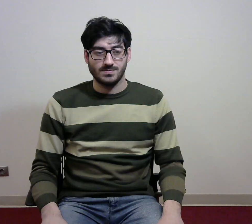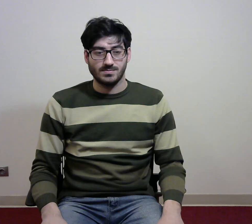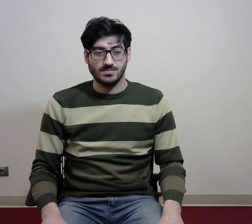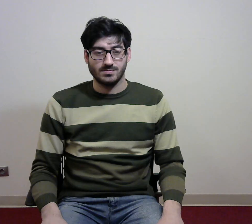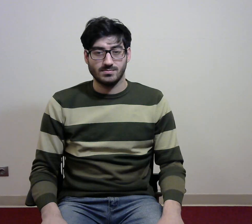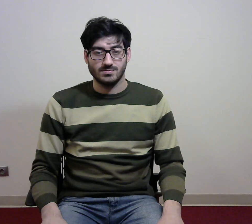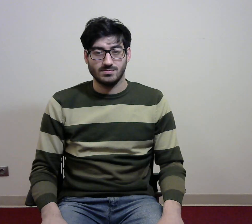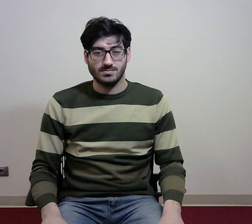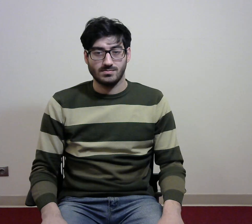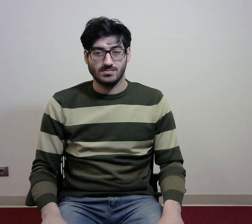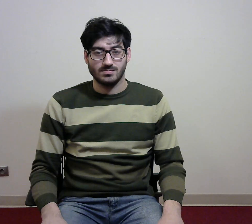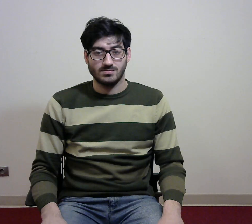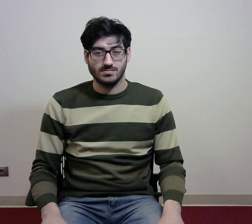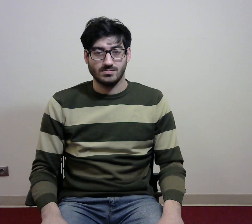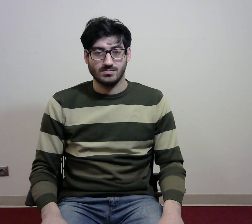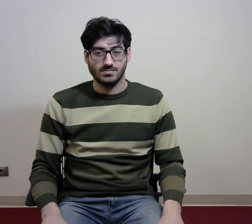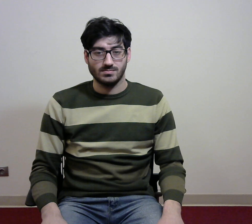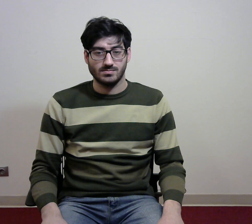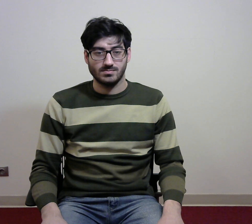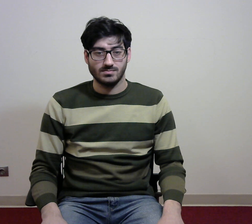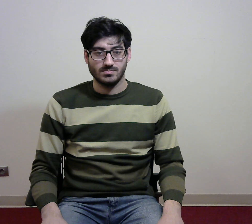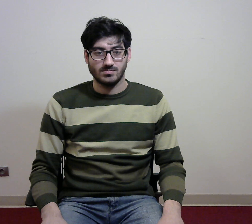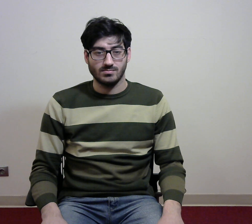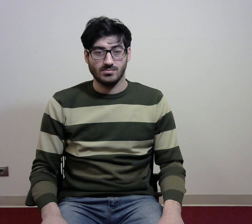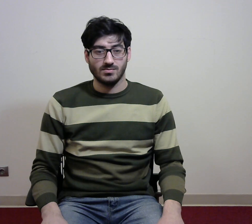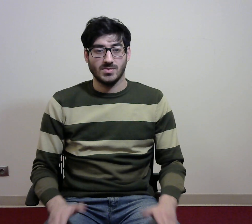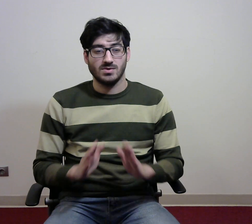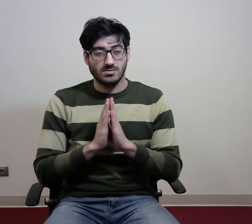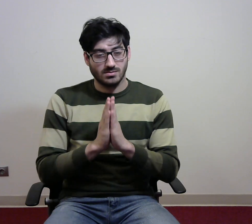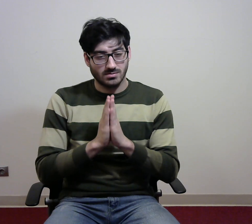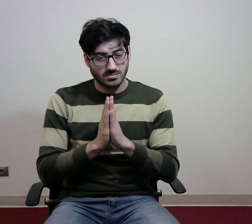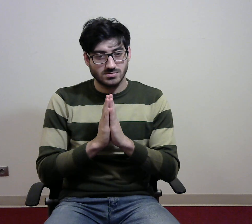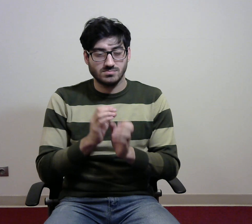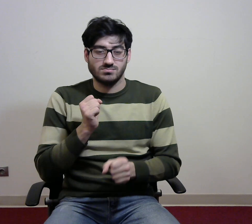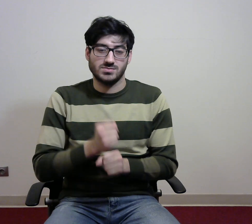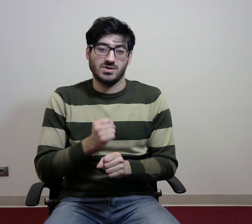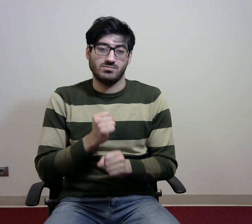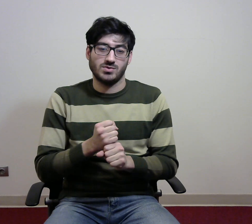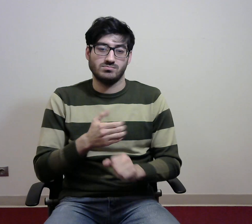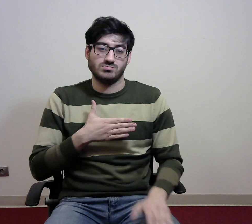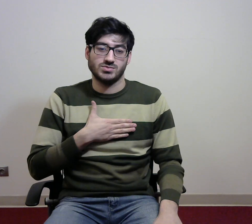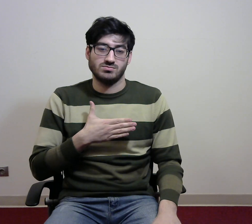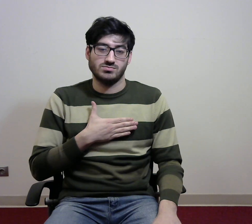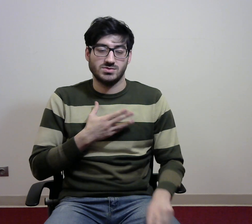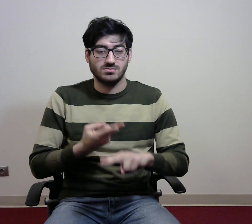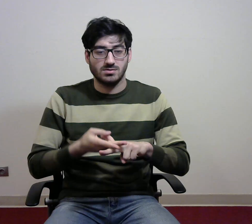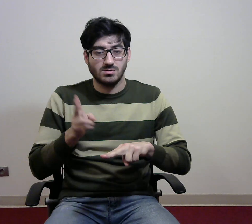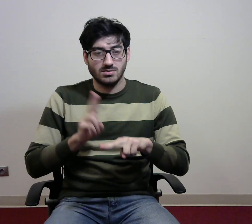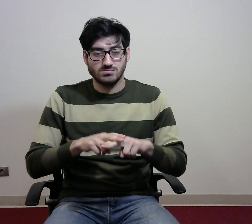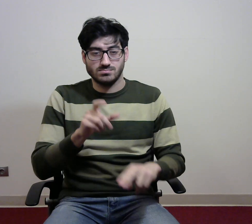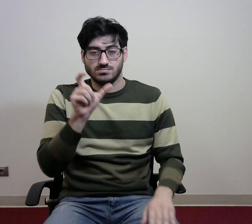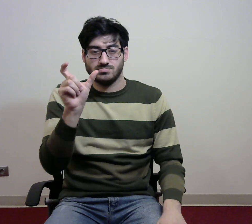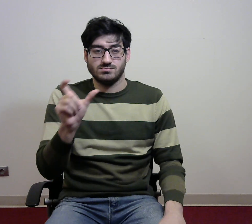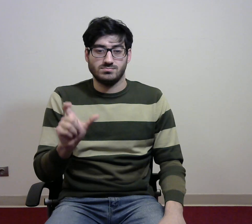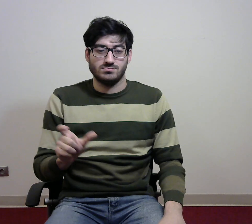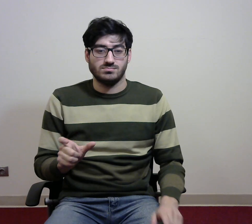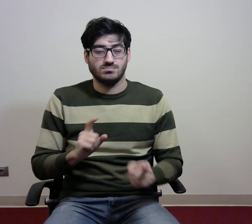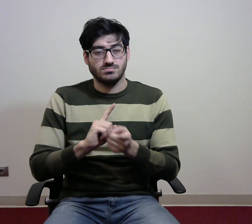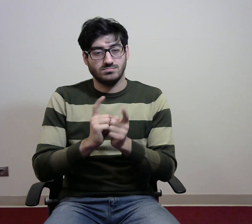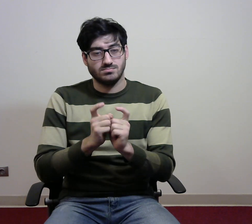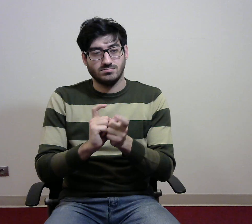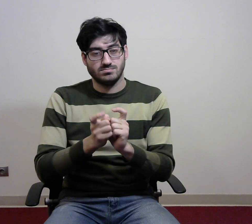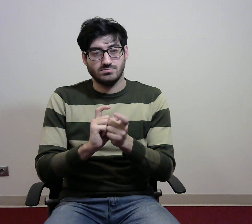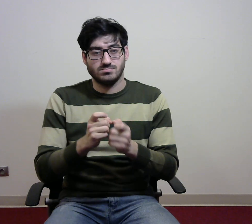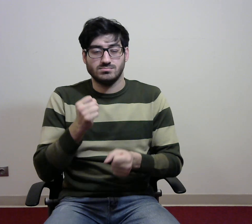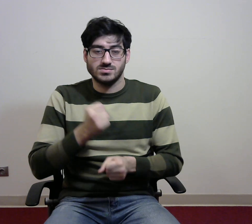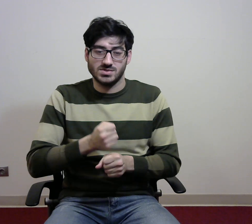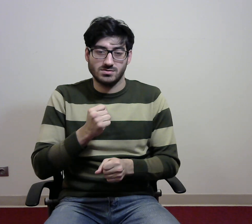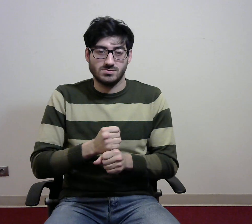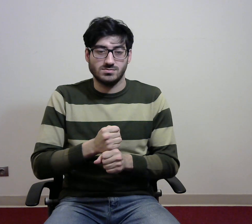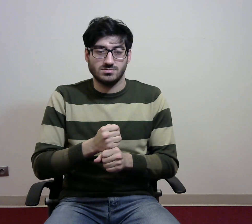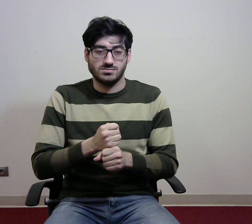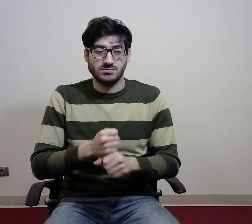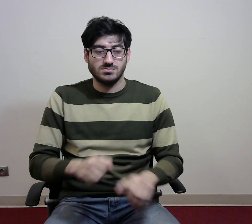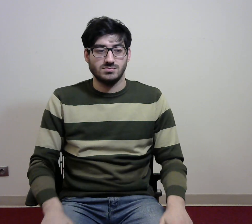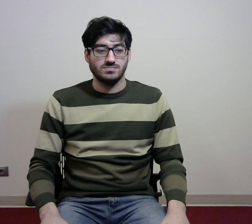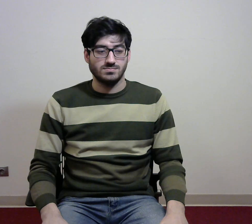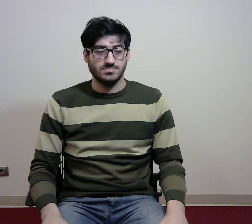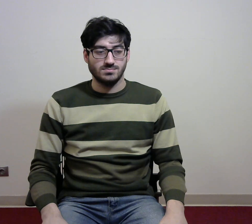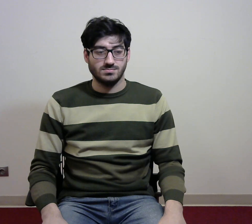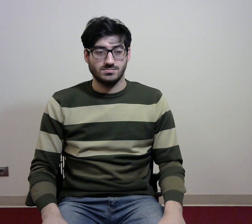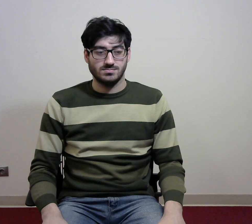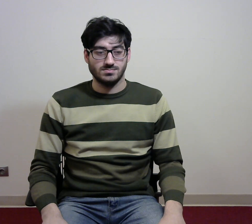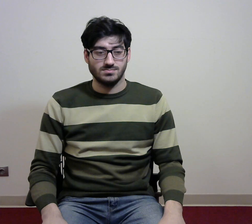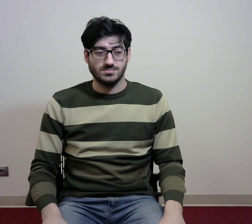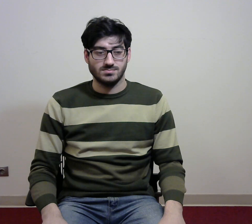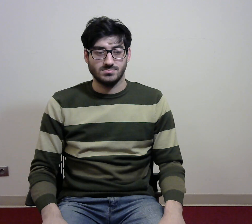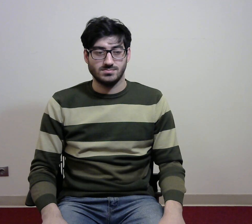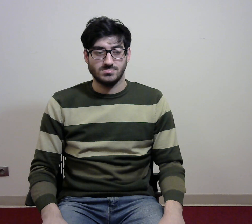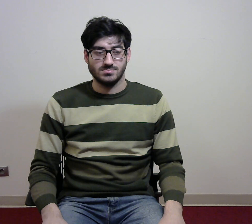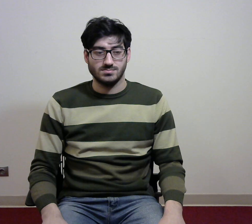Xahiş edirəm, mənə bu şeiri tərcümə edin